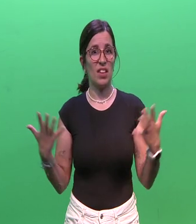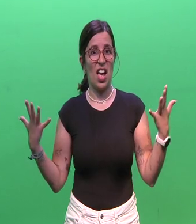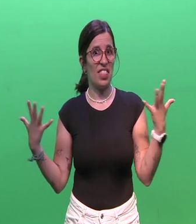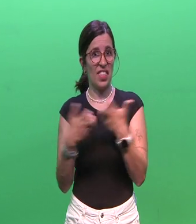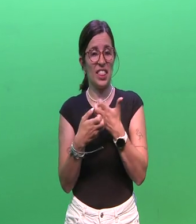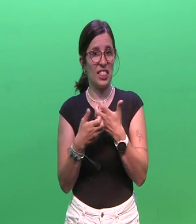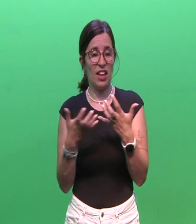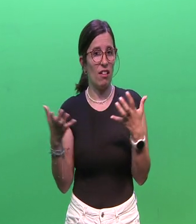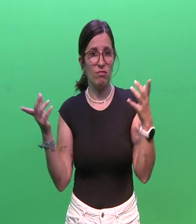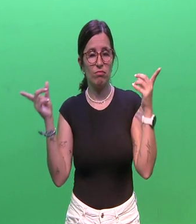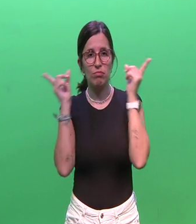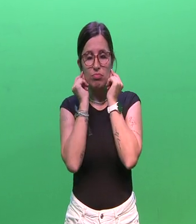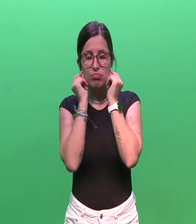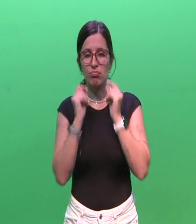Vaig perdre audició per un accident.